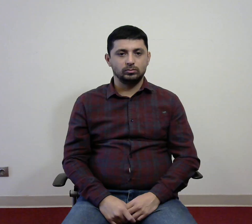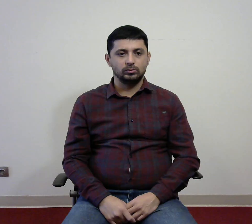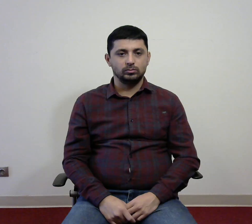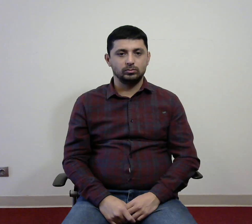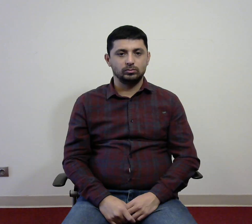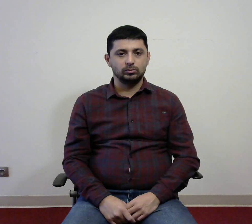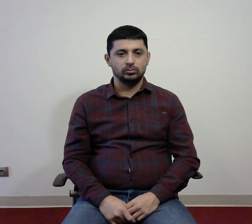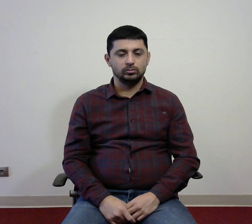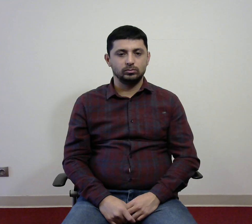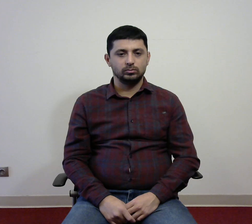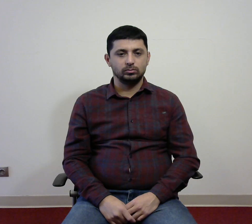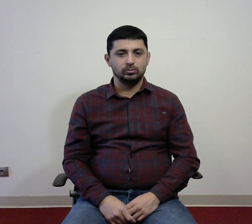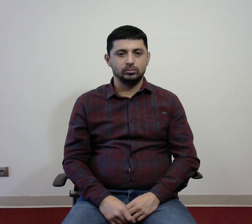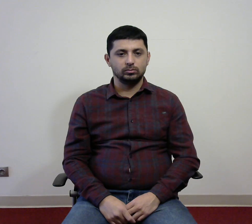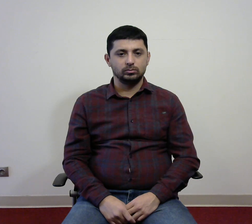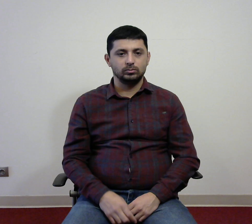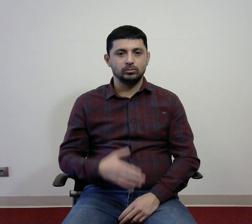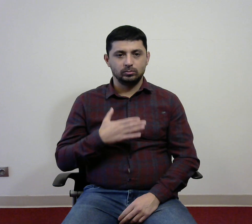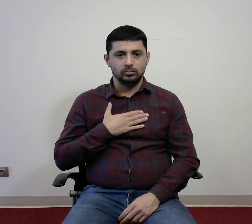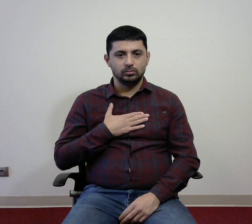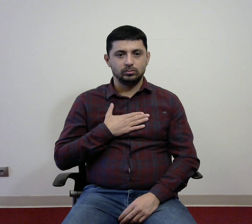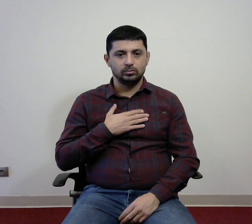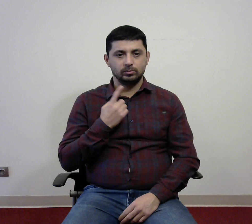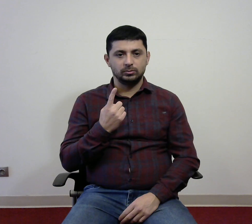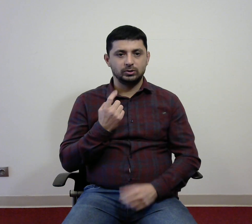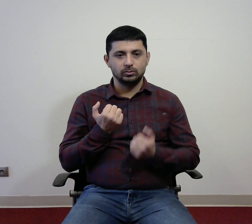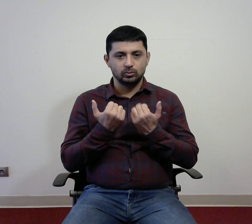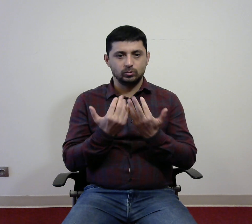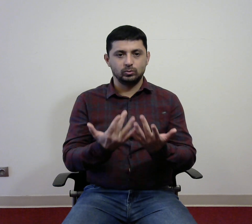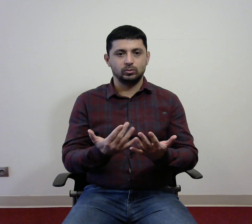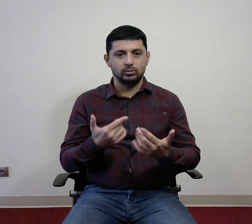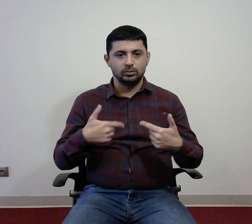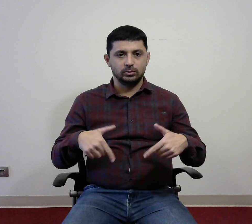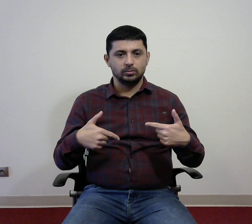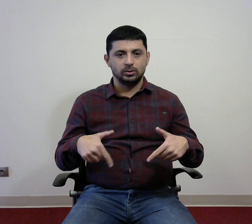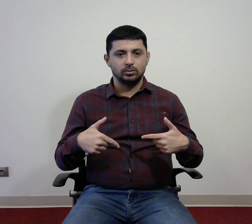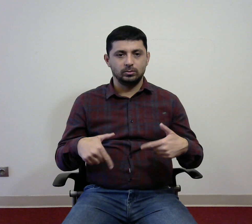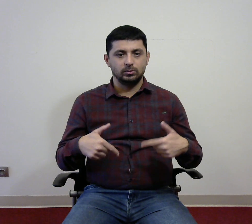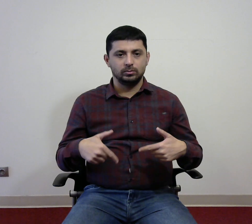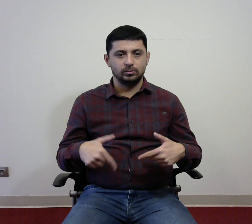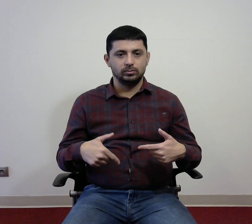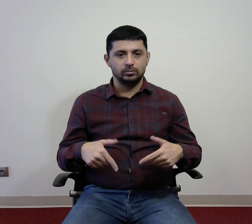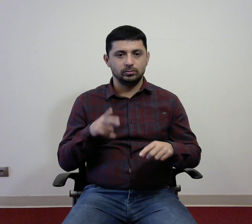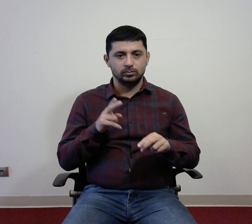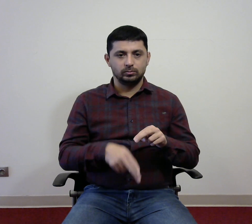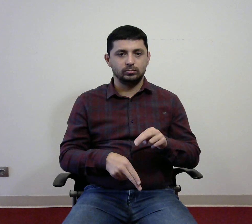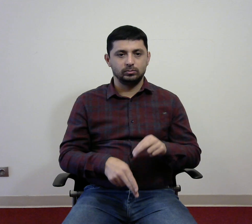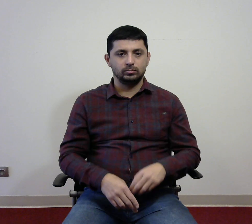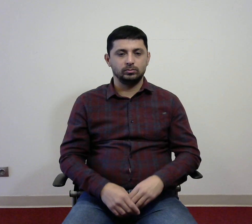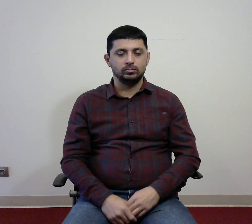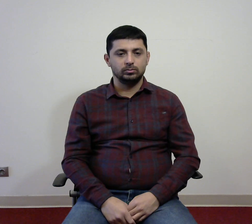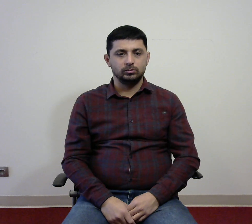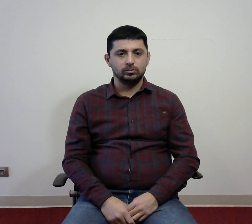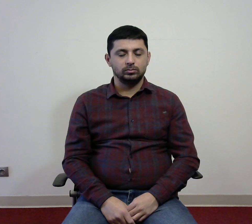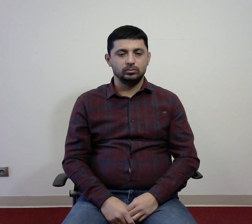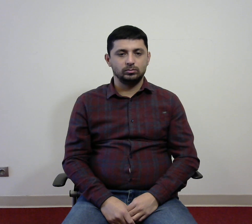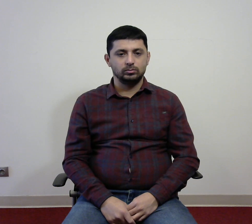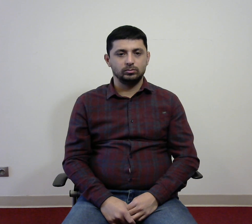Mən bir neçə imtahandan kəsildim